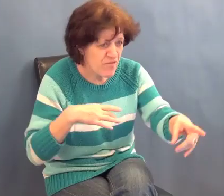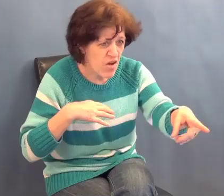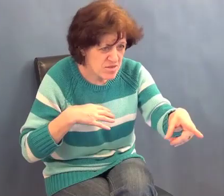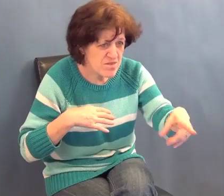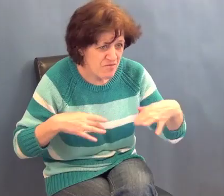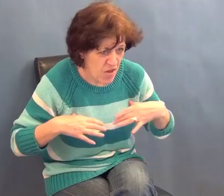Ty masz wolne?